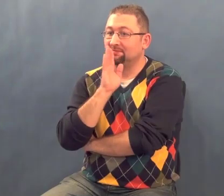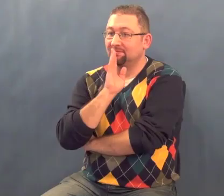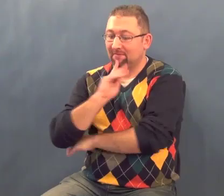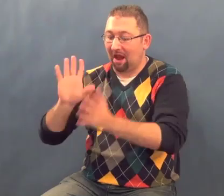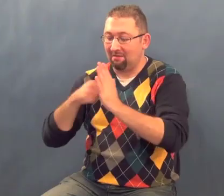Chyba.